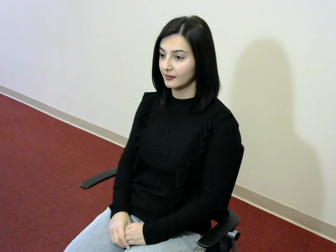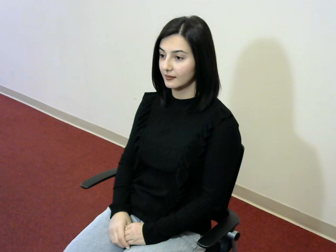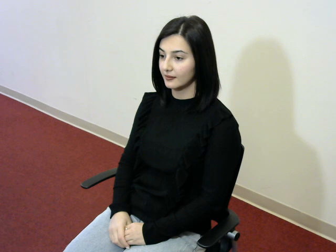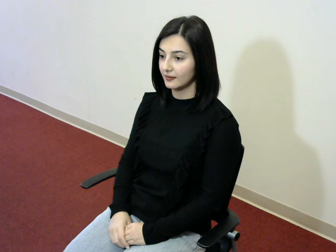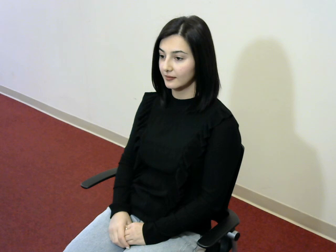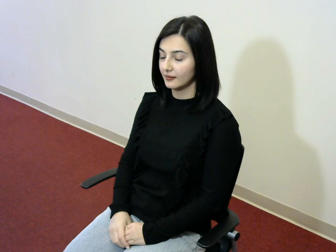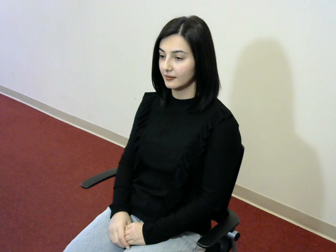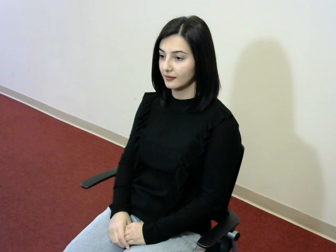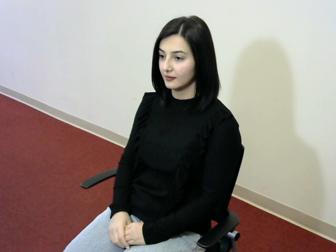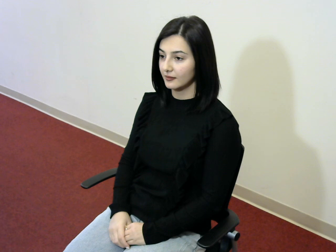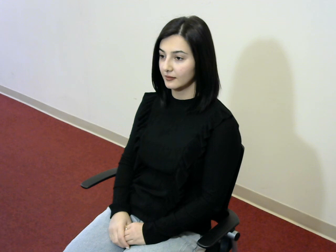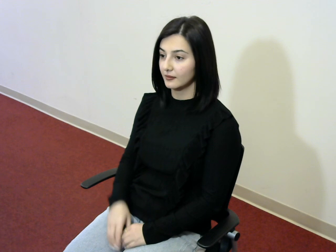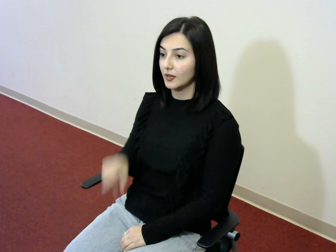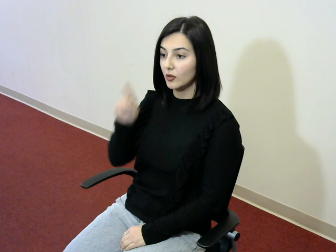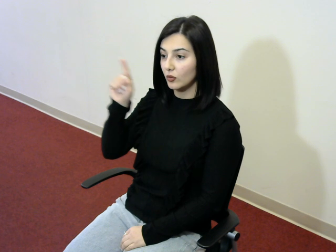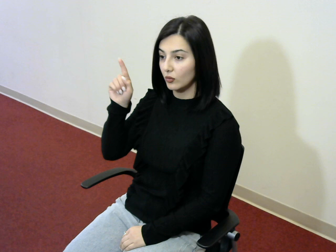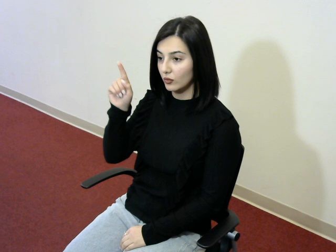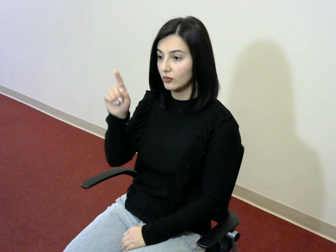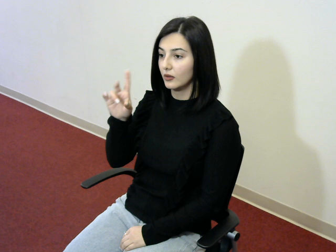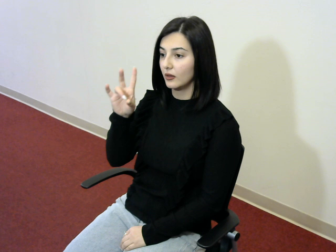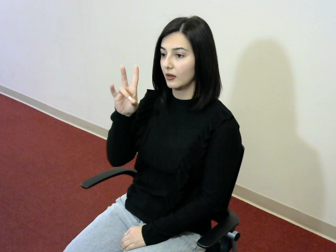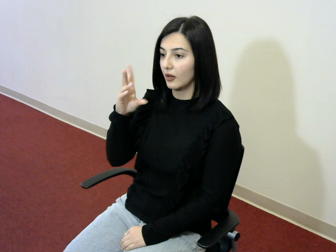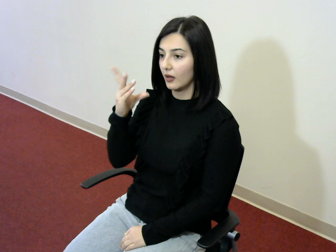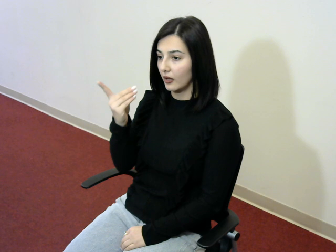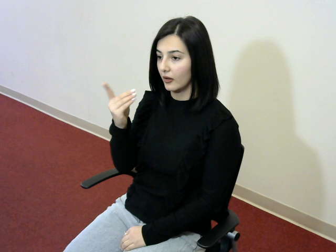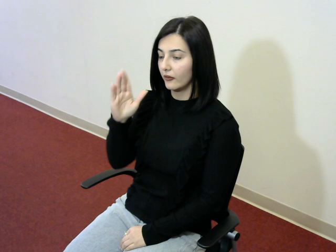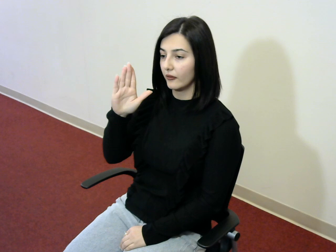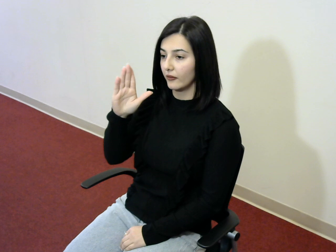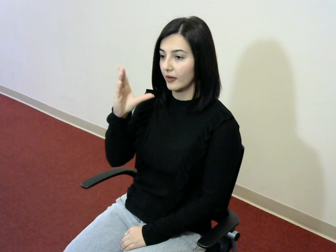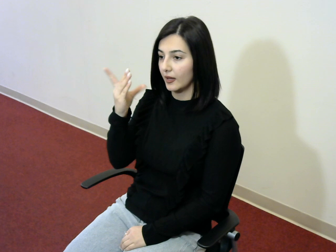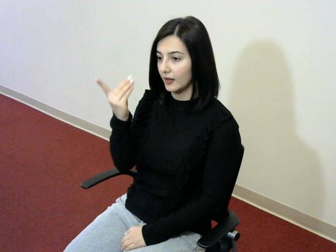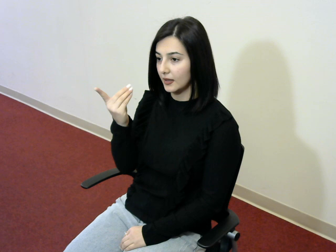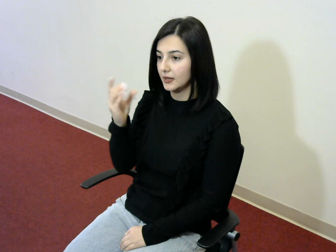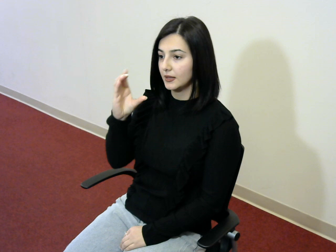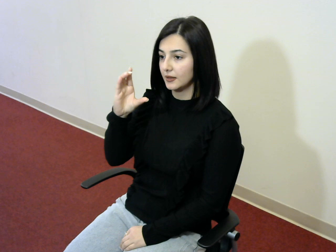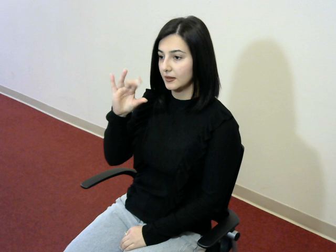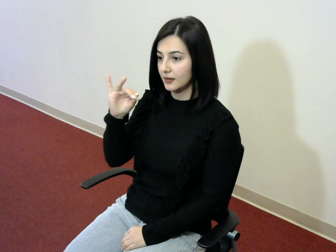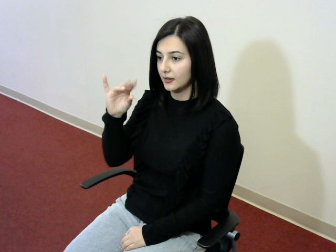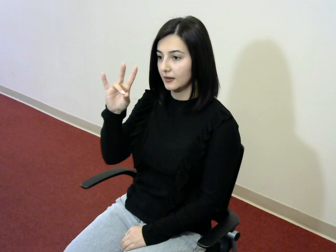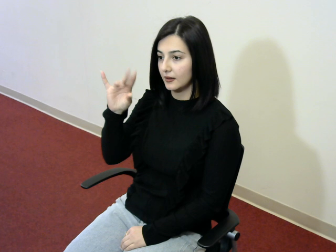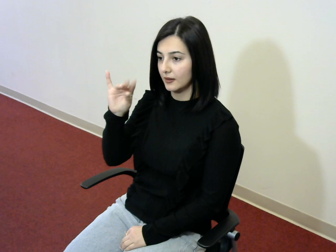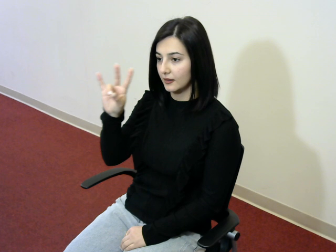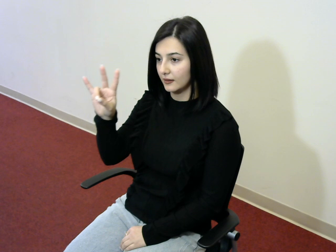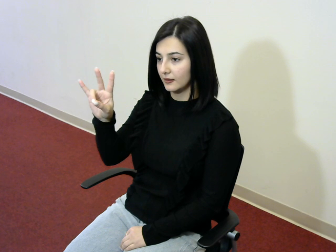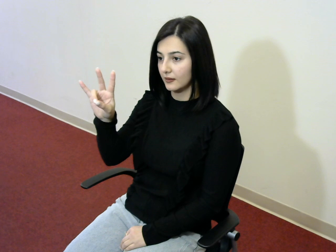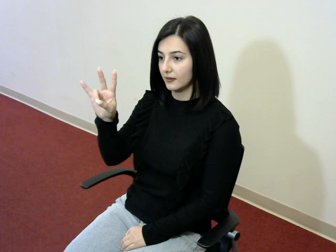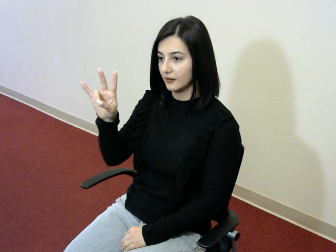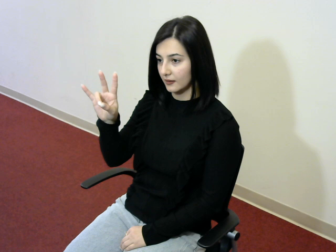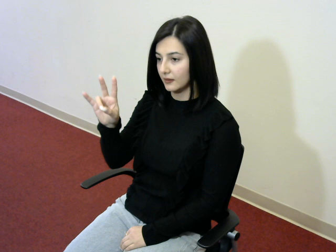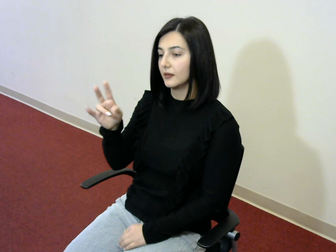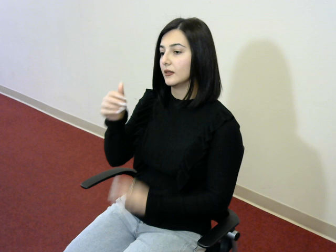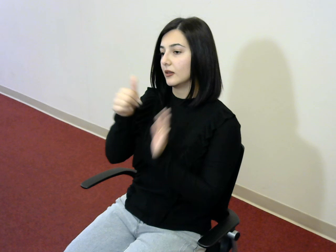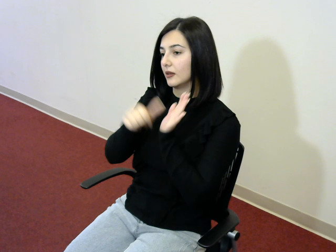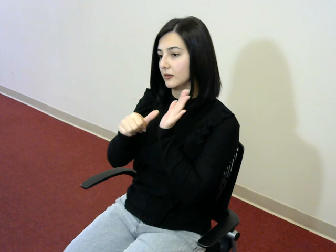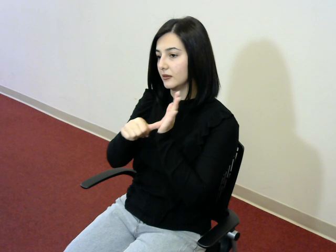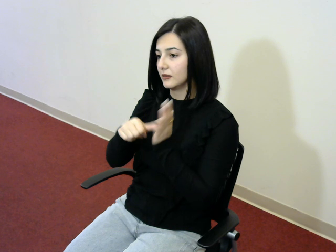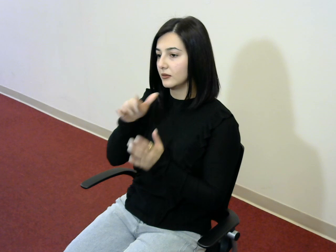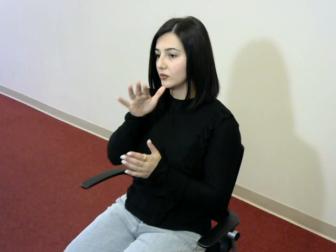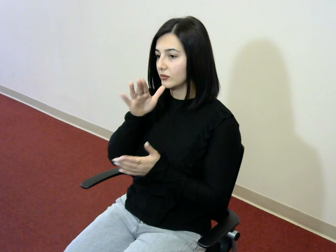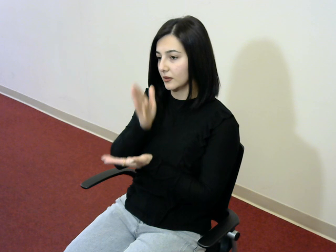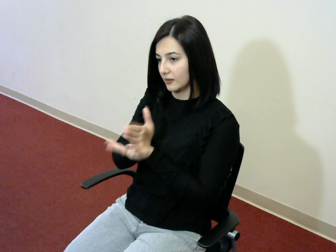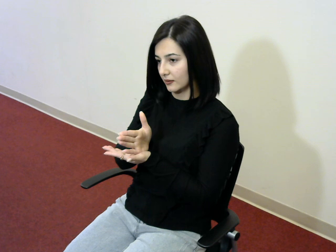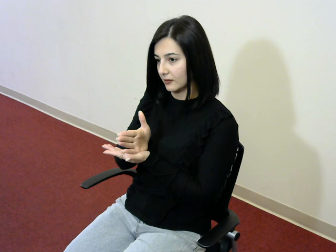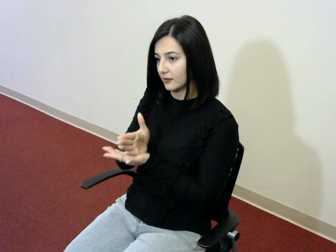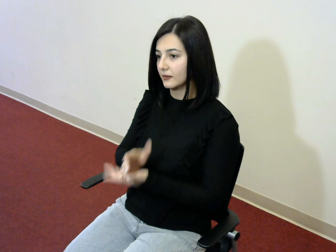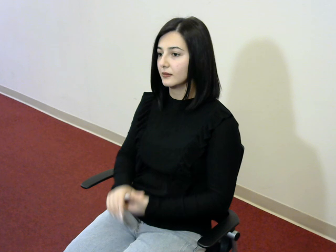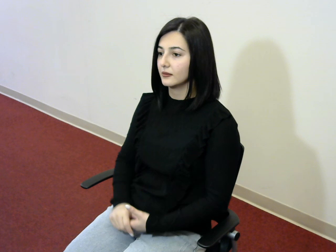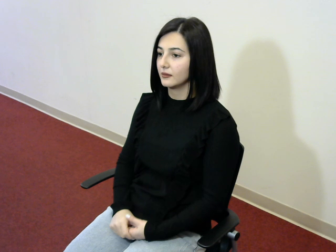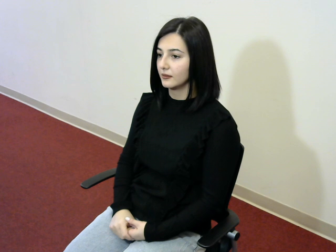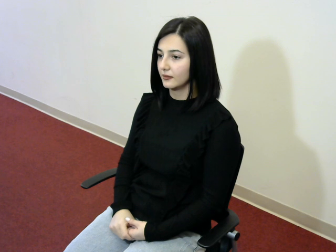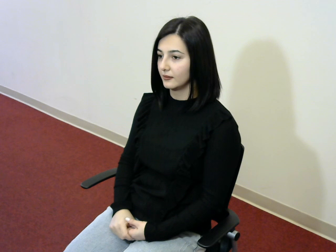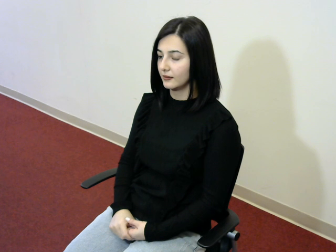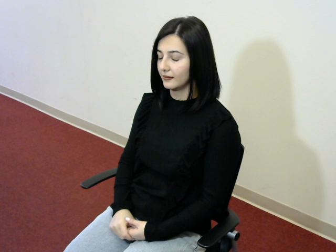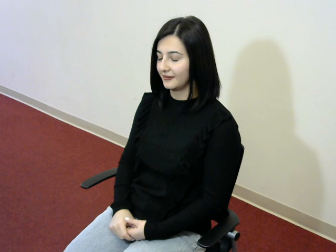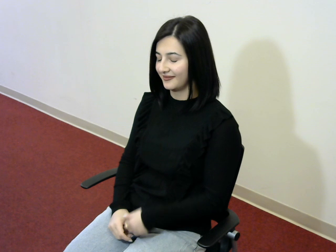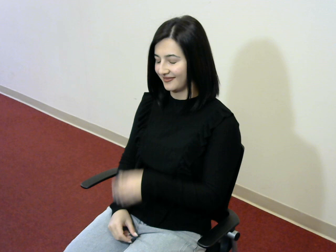Onun nəvəsinin 6 yaşı var